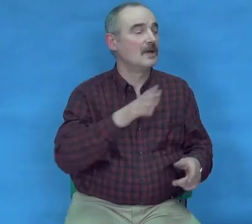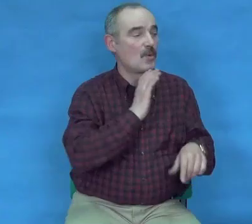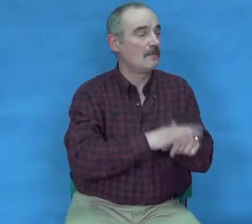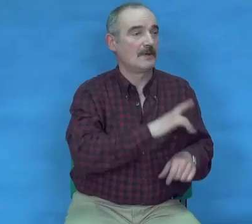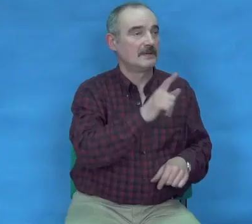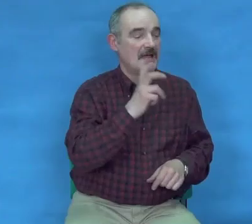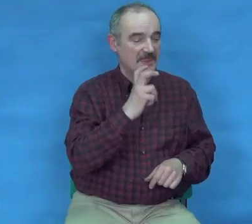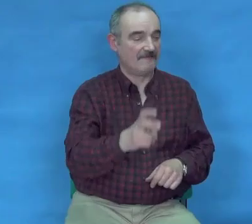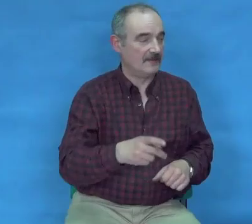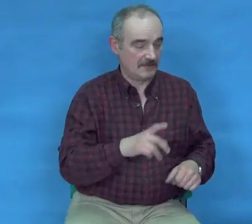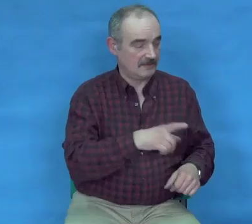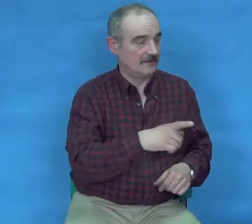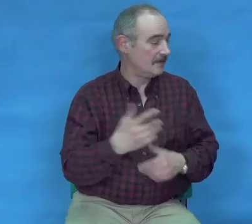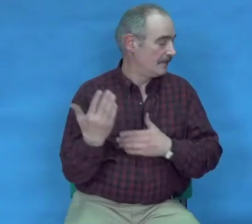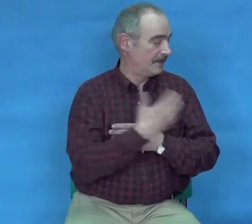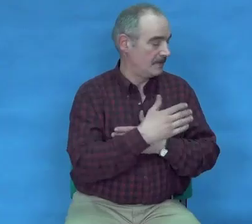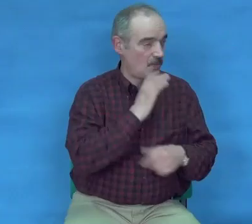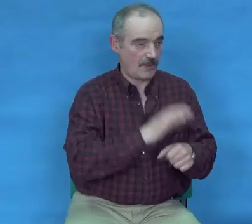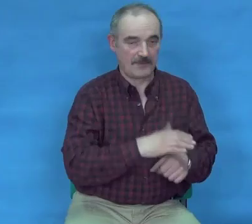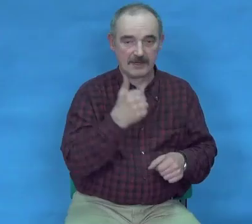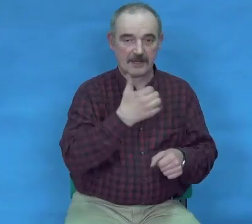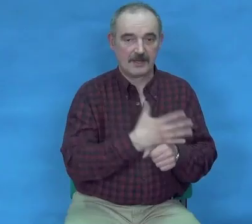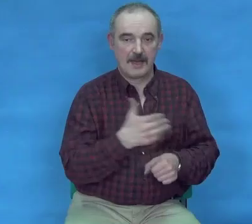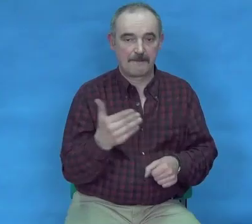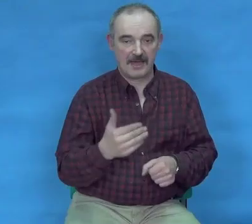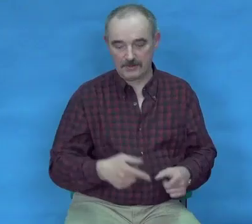Umowny odstęp od linii tramwajowej półtora metra.